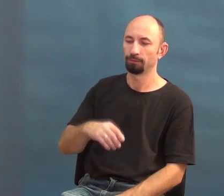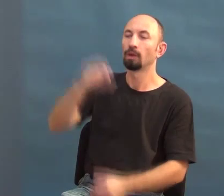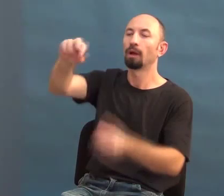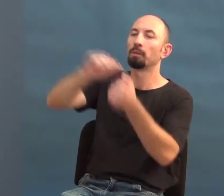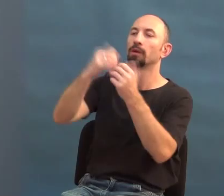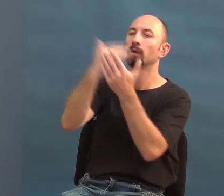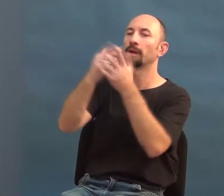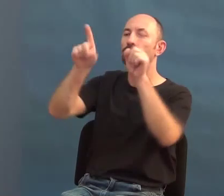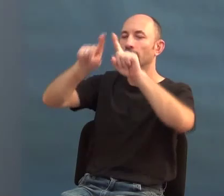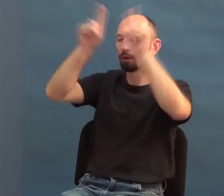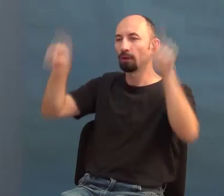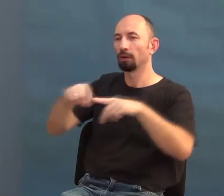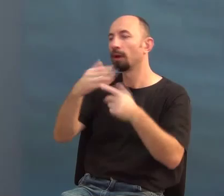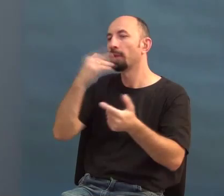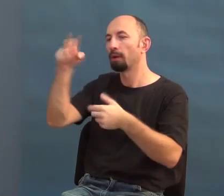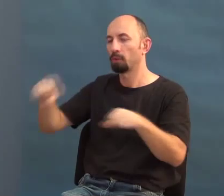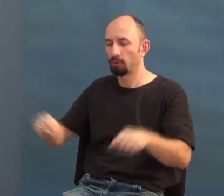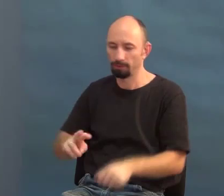Albo znak warunkowy, dla tych, co nie mają motoru to nie trzeba.